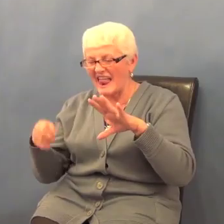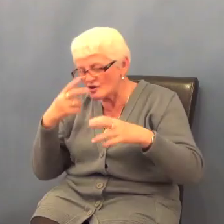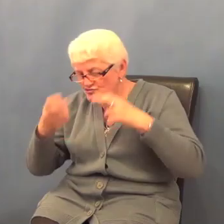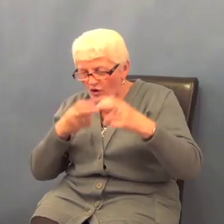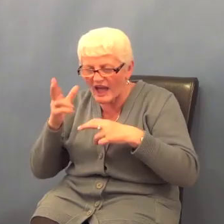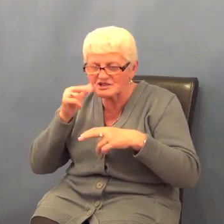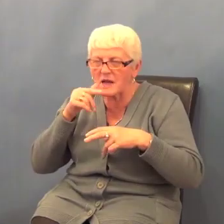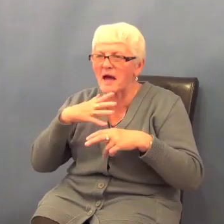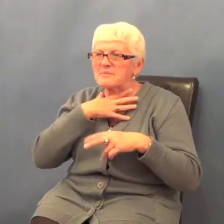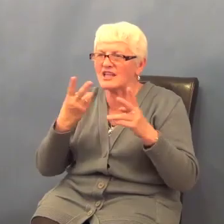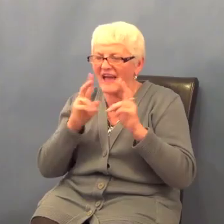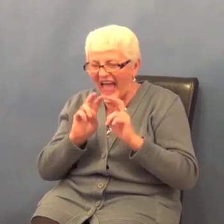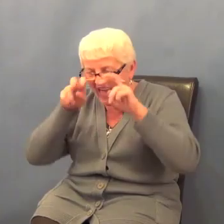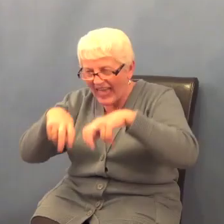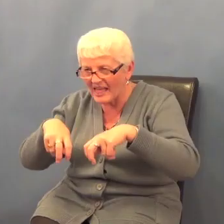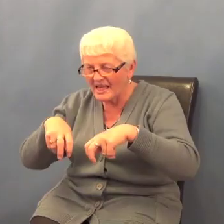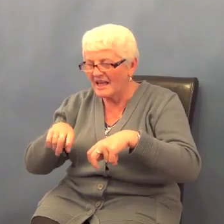Szukali tam żaby, obaj z psem tam weszli.